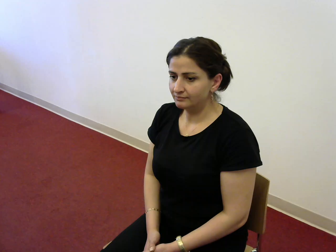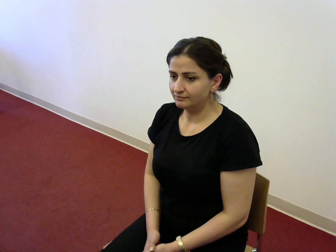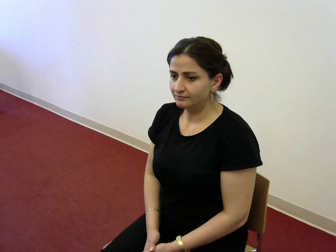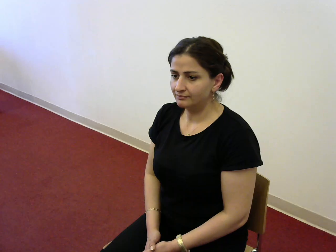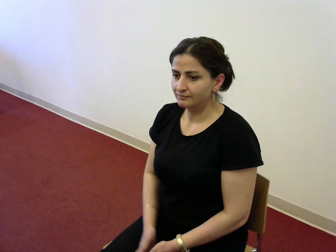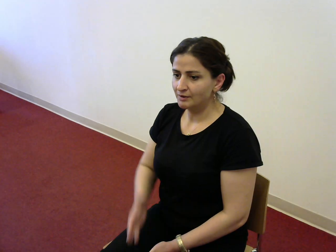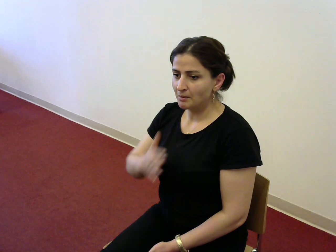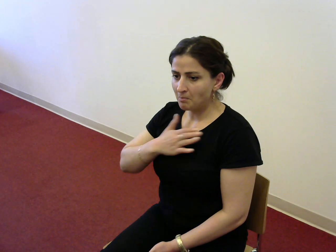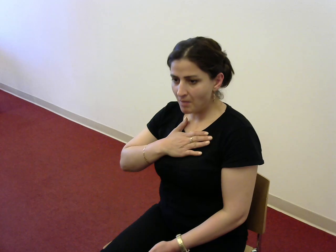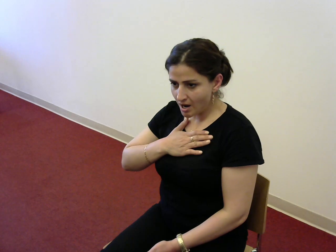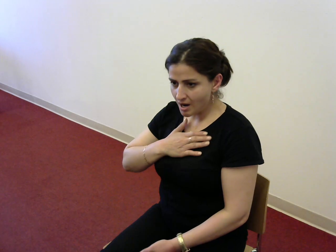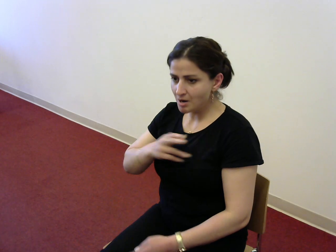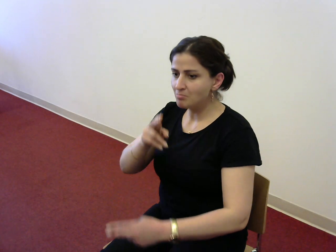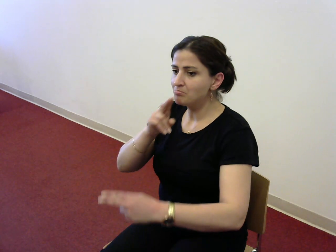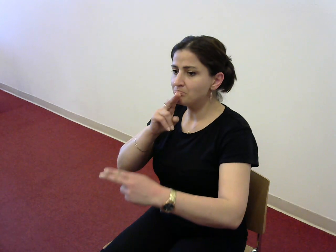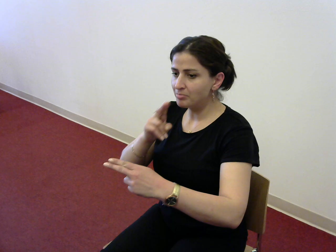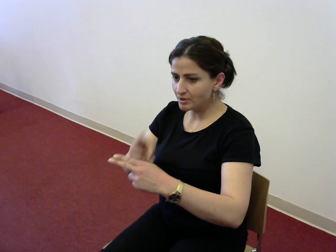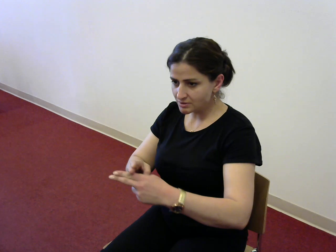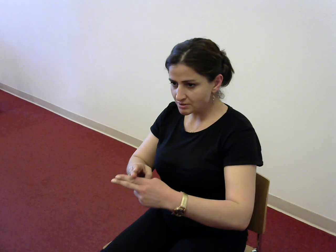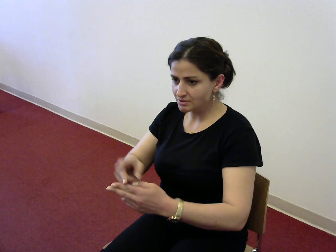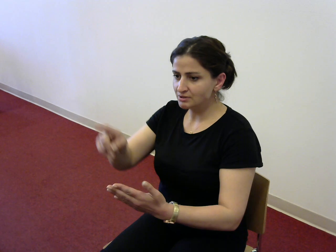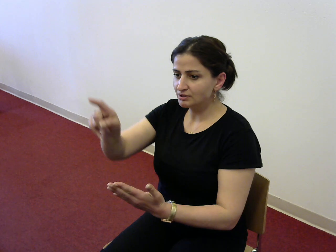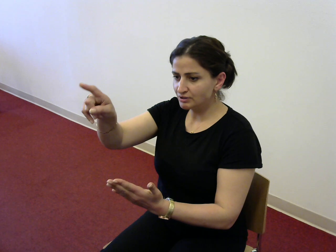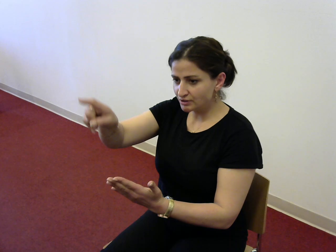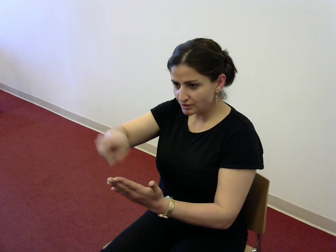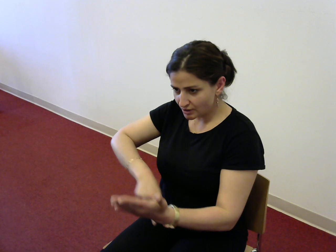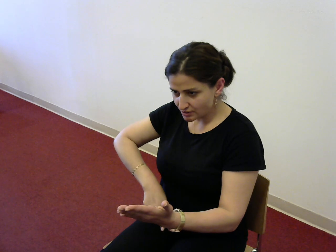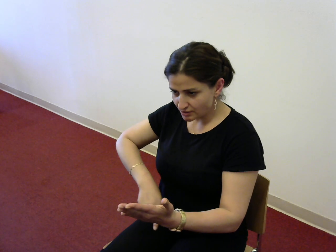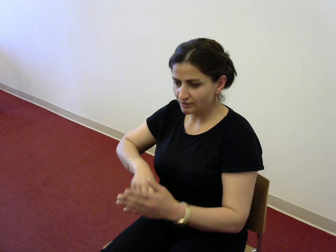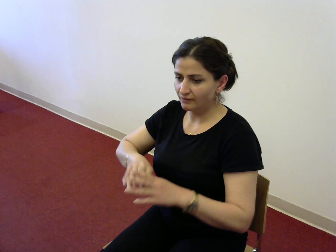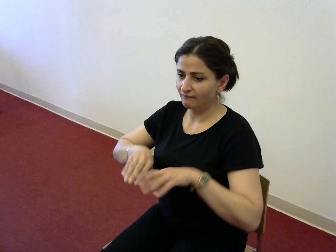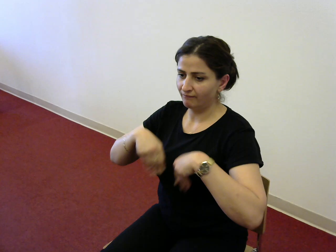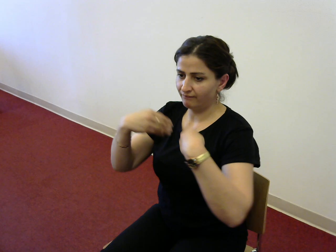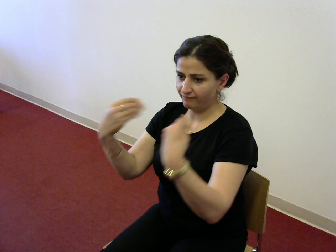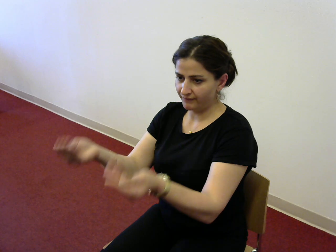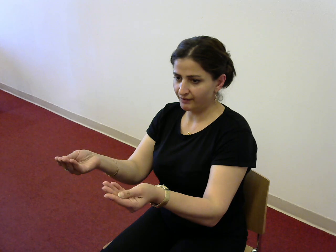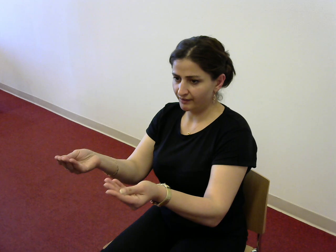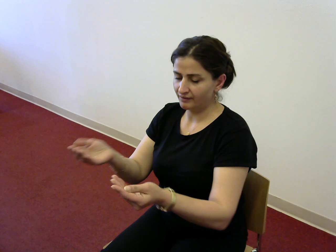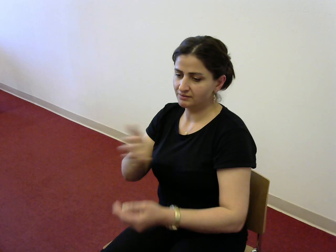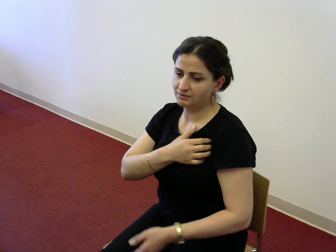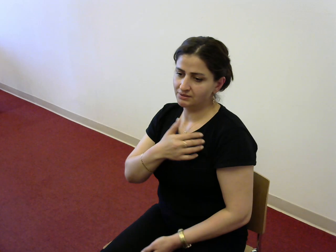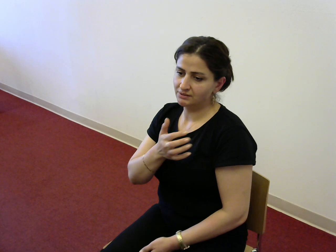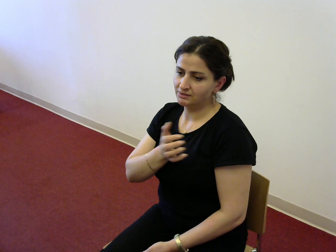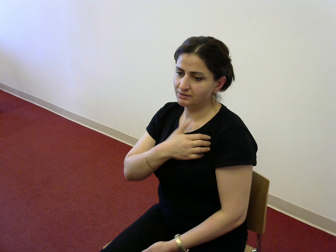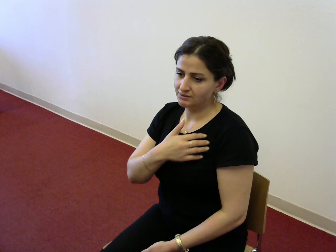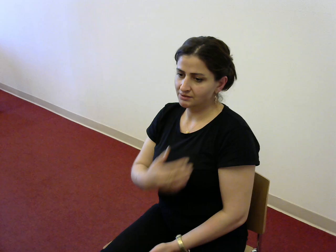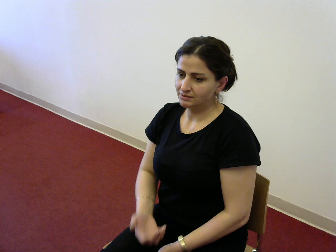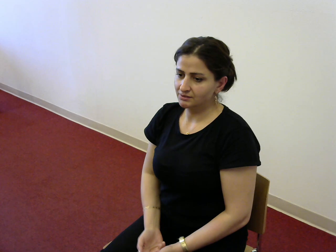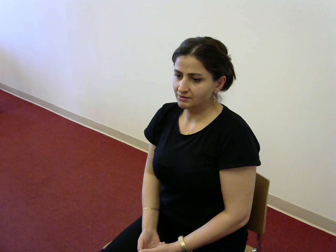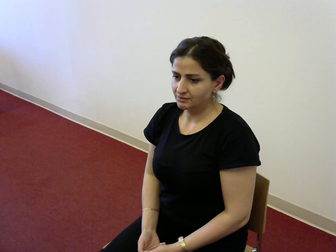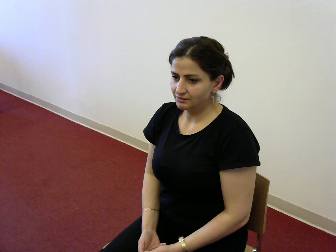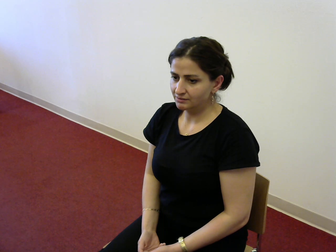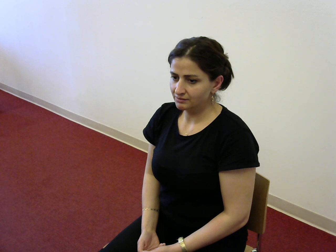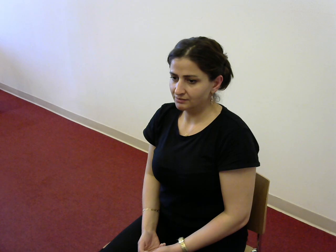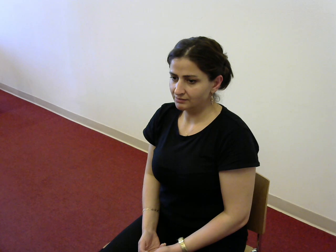Mən bacıma etibarnamə vermək istəyirəm